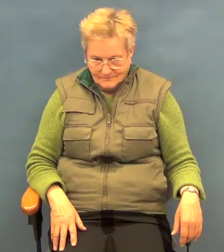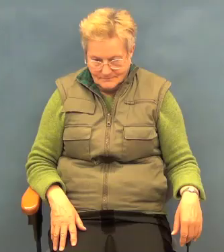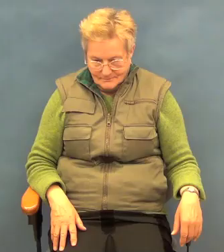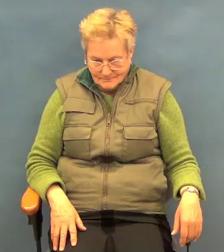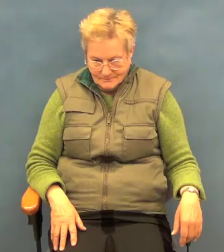Dziwne...